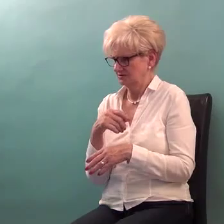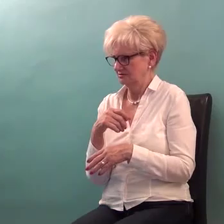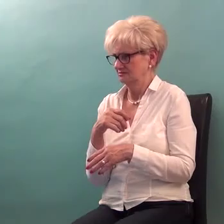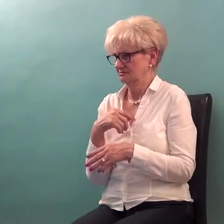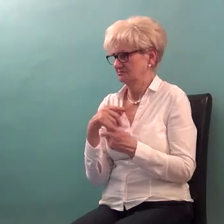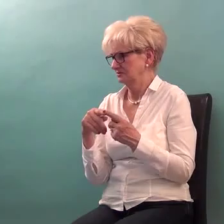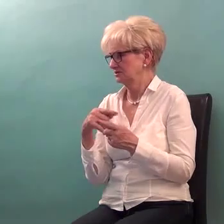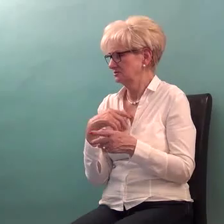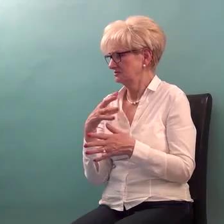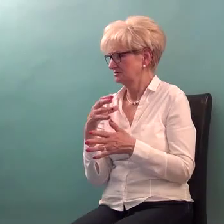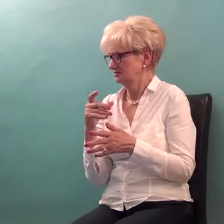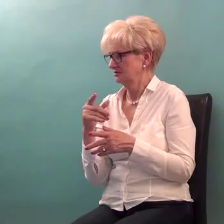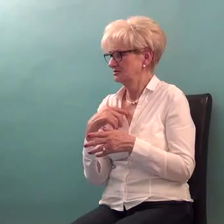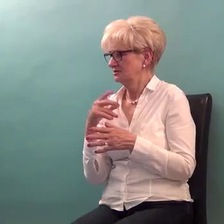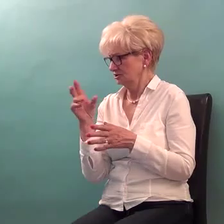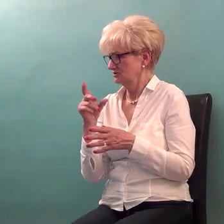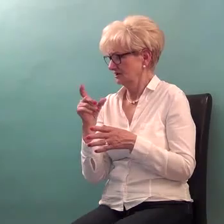Mnie pasuje czwartek.